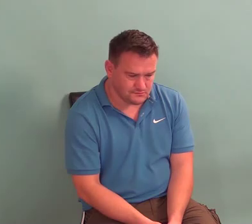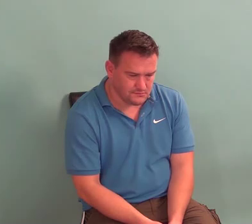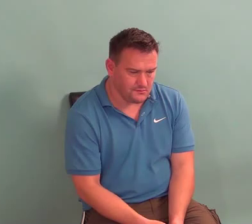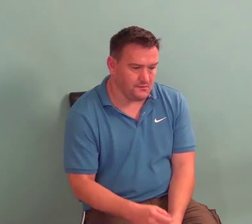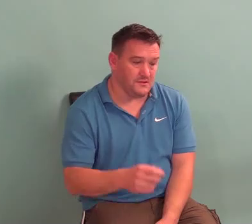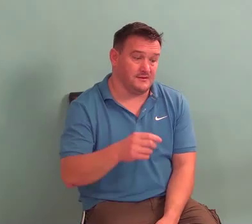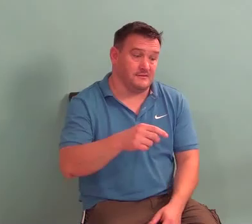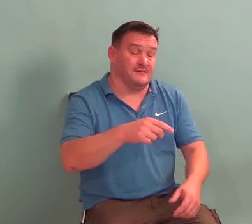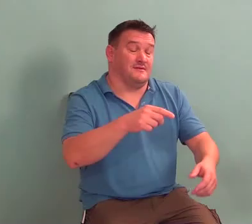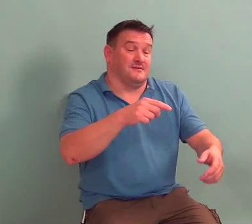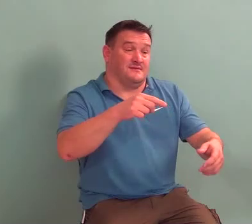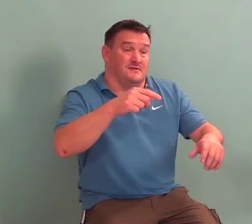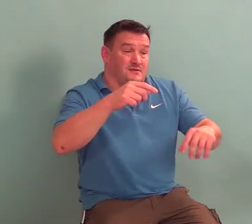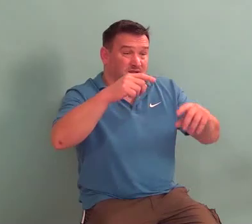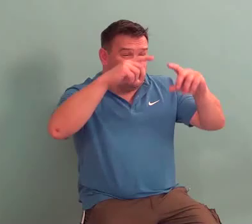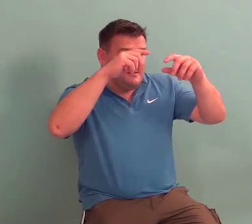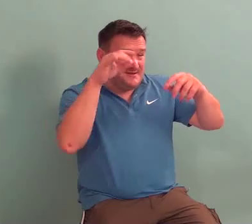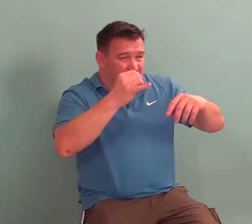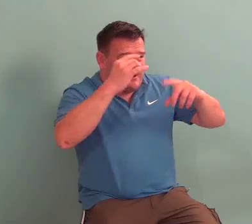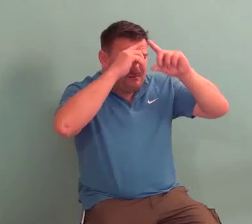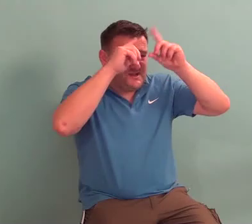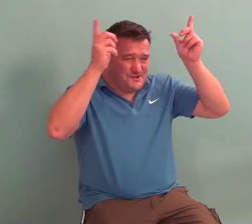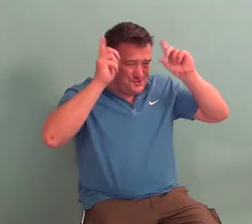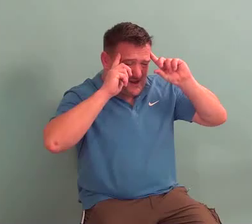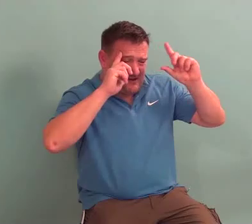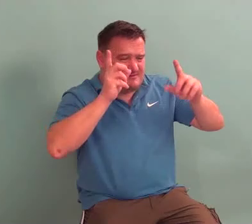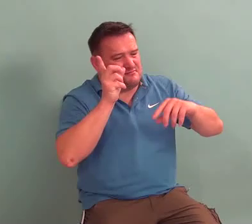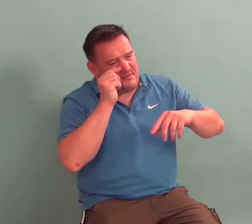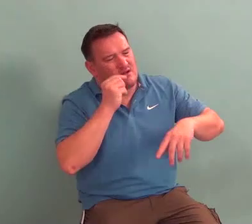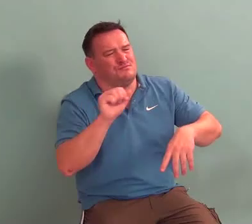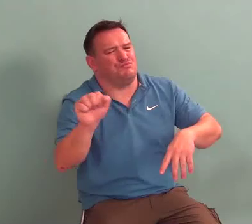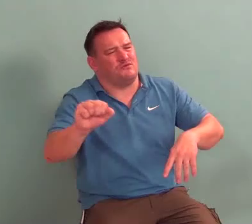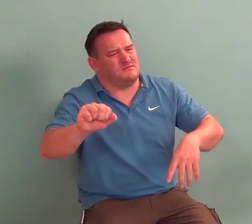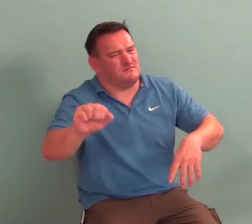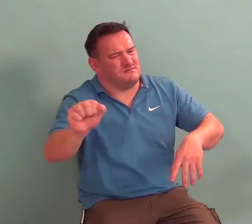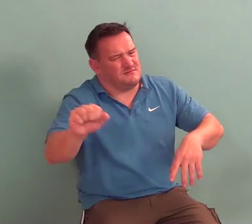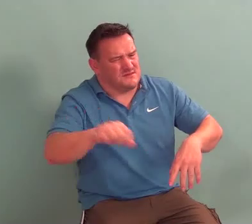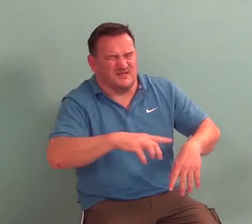Zawsze jak myszka spała, denerwował ją ten dzwoniący budzik.